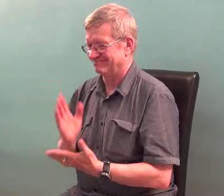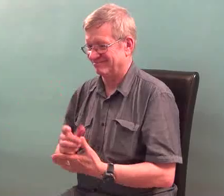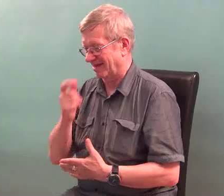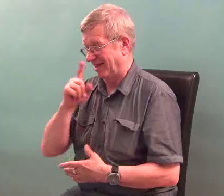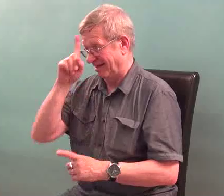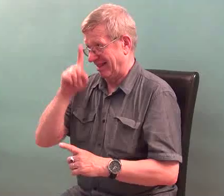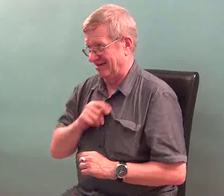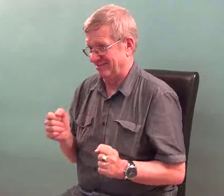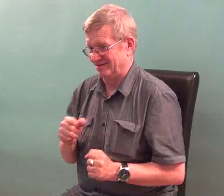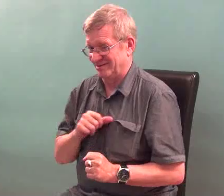Chaplin boi się i jest ostrożny.